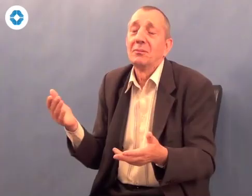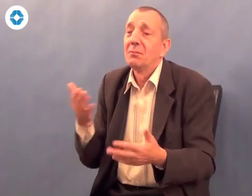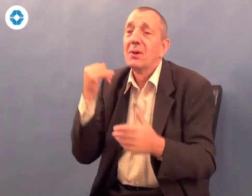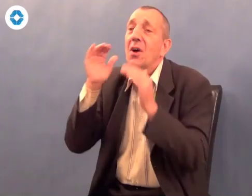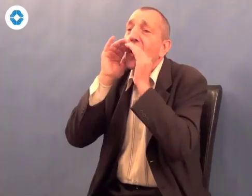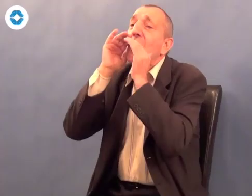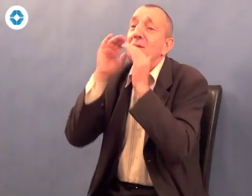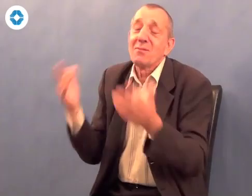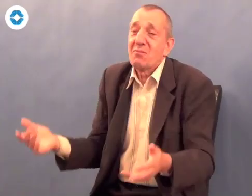Nie ma, woła.